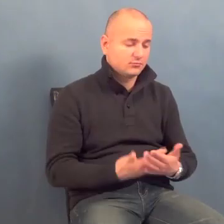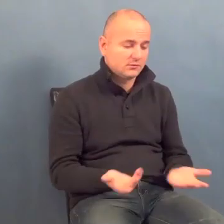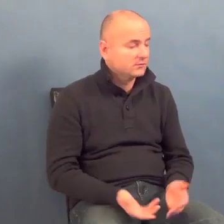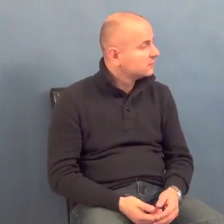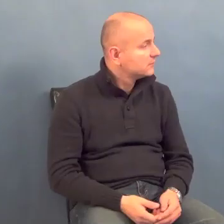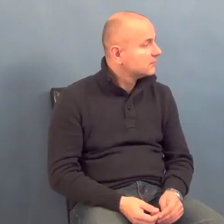Na przykład.